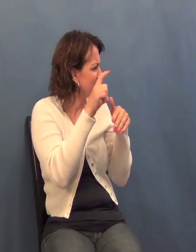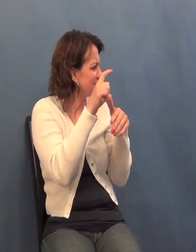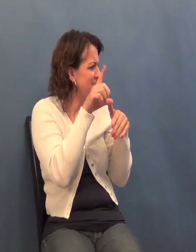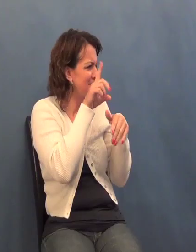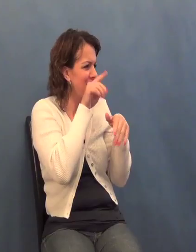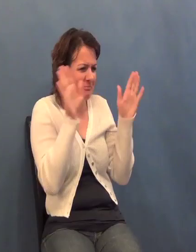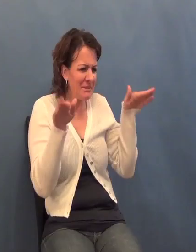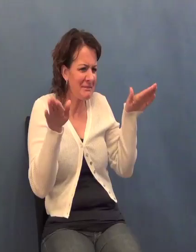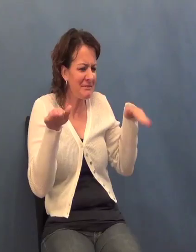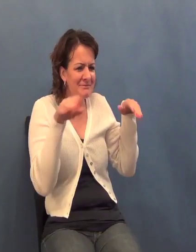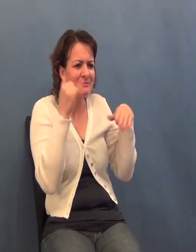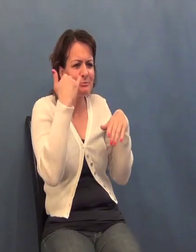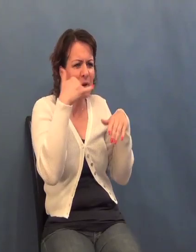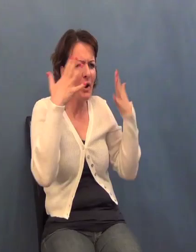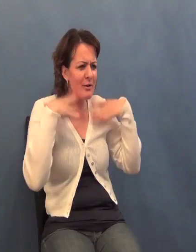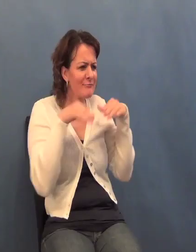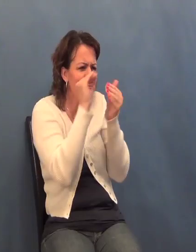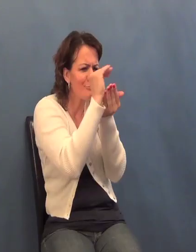To chyba ptak, ma żółty kolor, jest malutki.